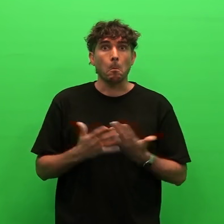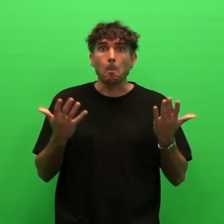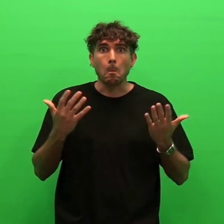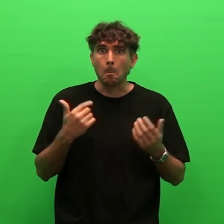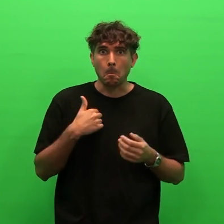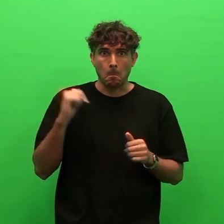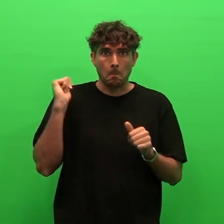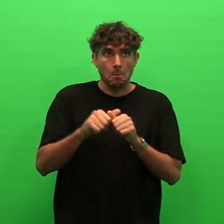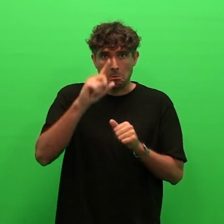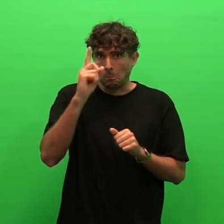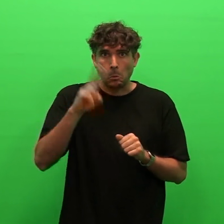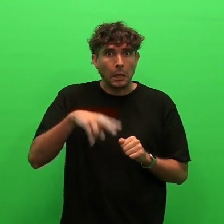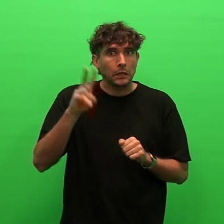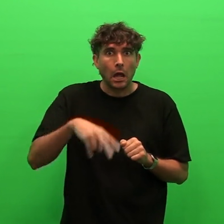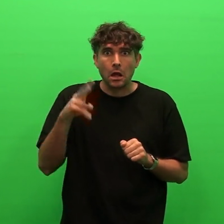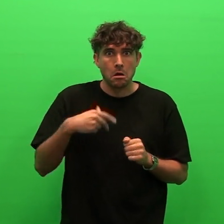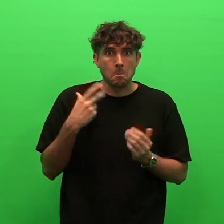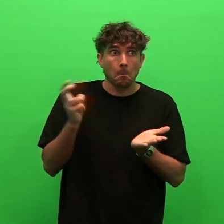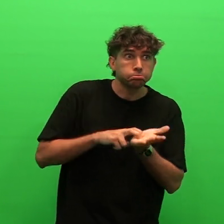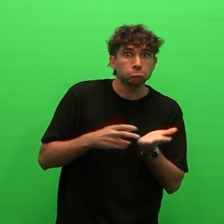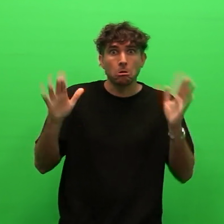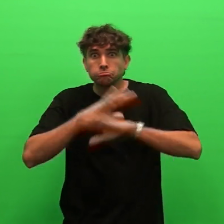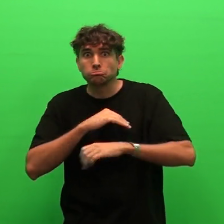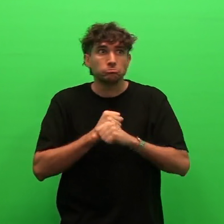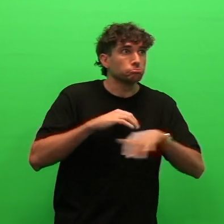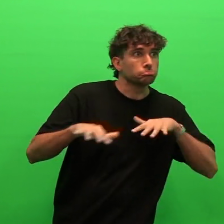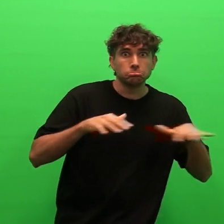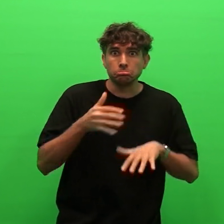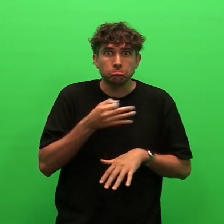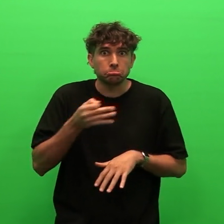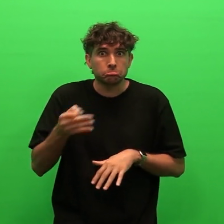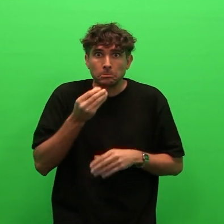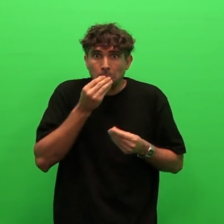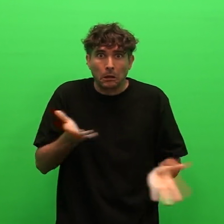No, fins ara no m'he marejat mai. Em llevo, treballo i ho puc fer tot perfectament.